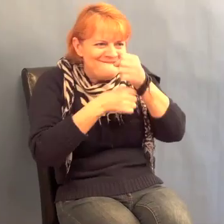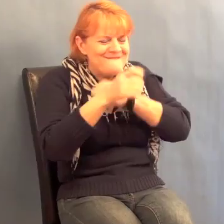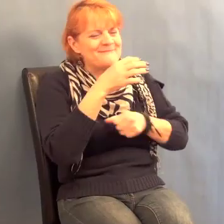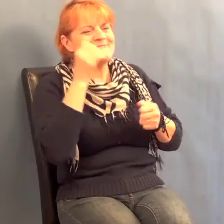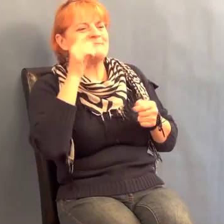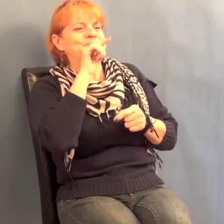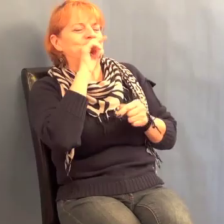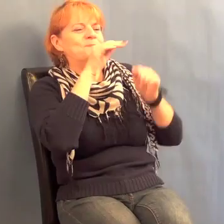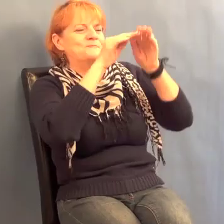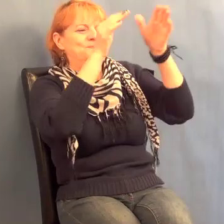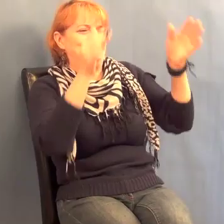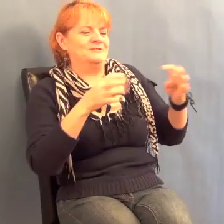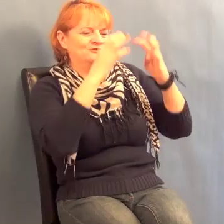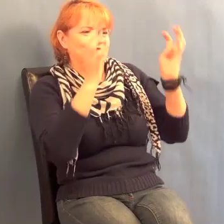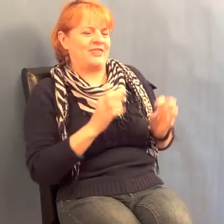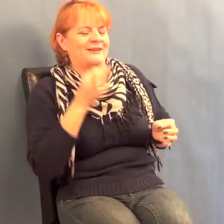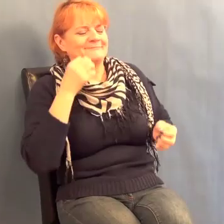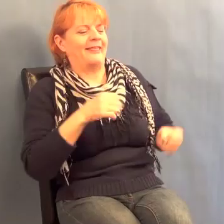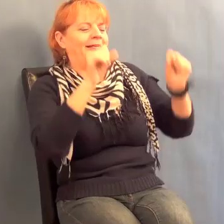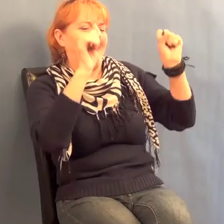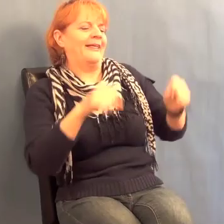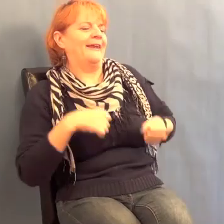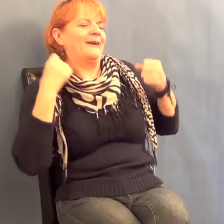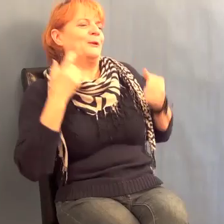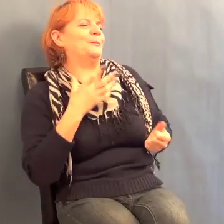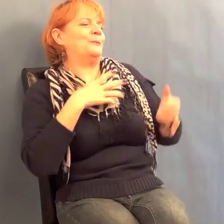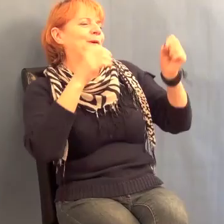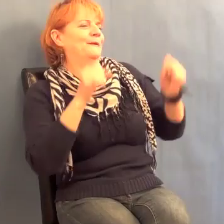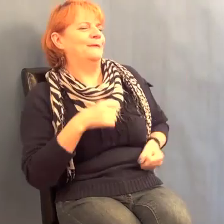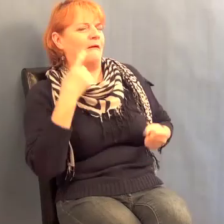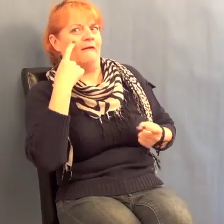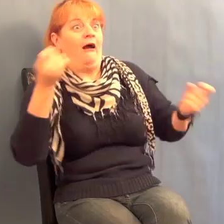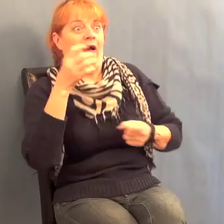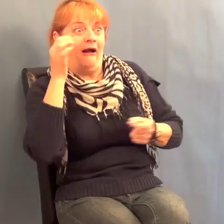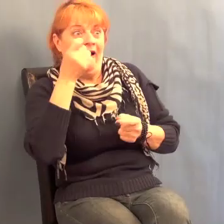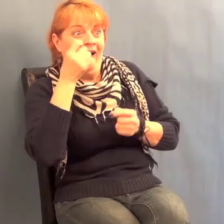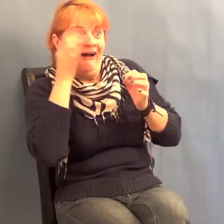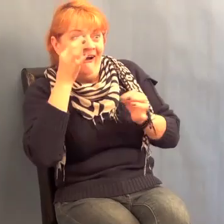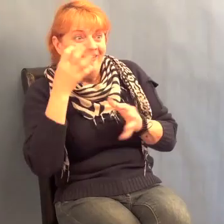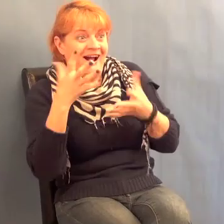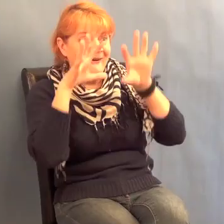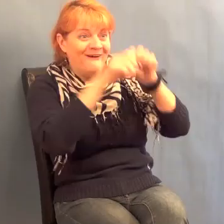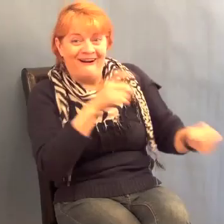Ptak huśta się w klatce, zauważa nagle kota, który chce go złapać, denerwuje się.